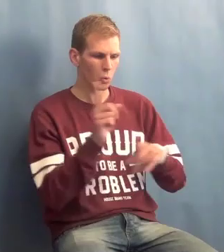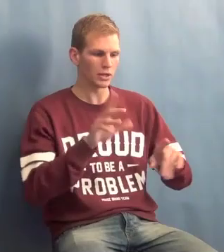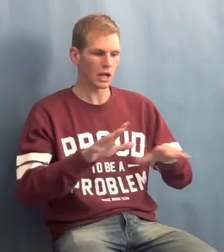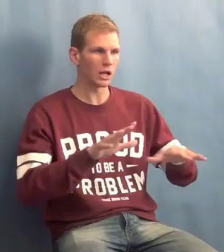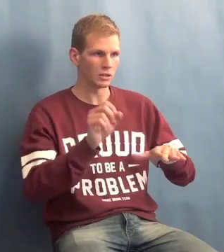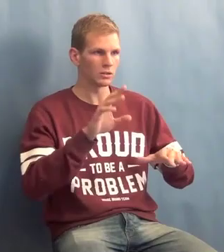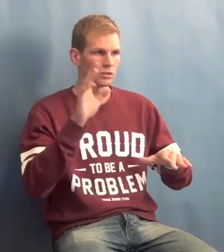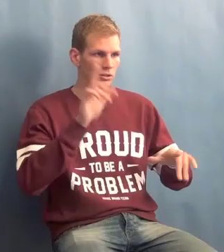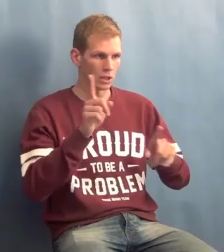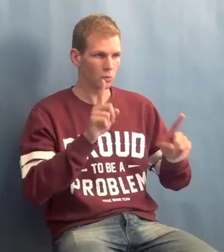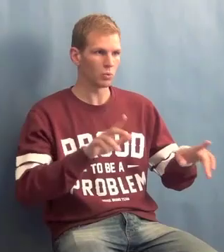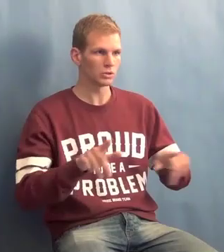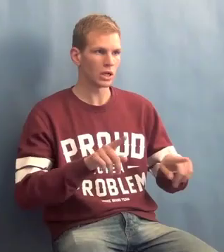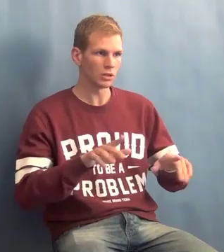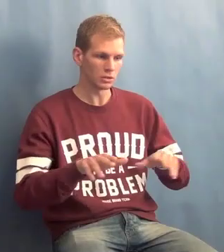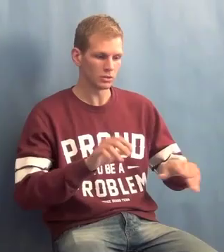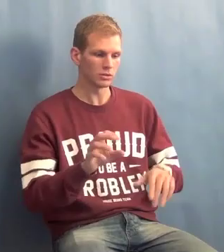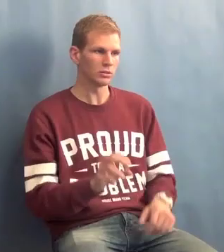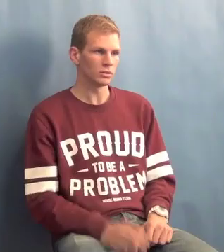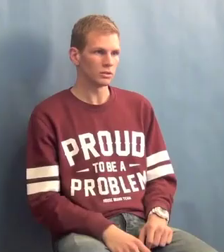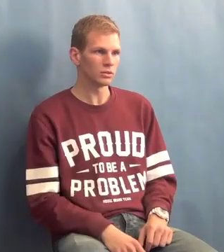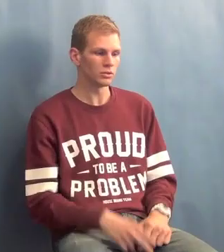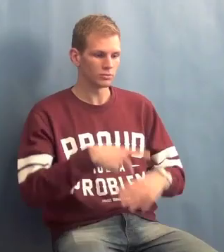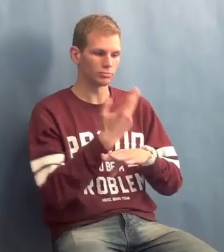Znak, uwaga, ślisko.